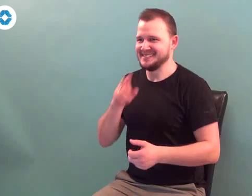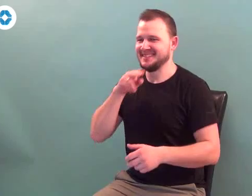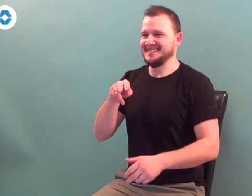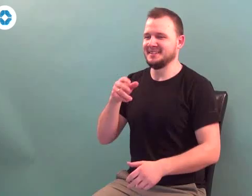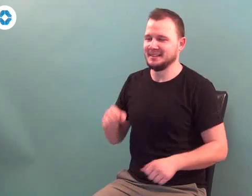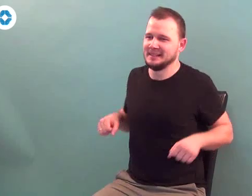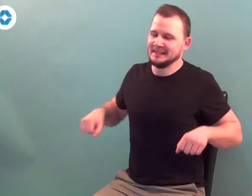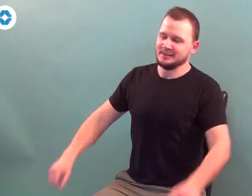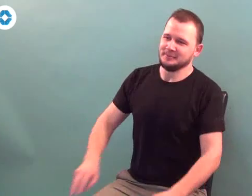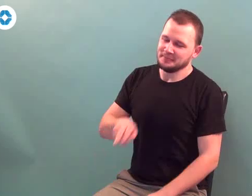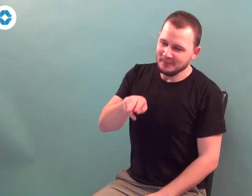Policjant wyciąga ręce, patrzy na niego i nic nie mówi.